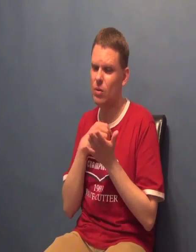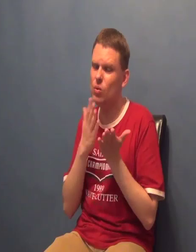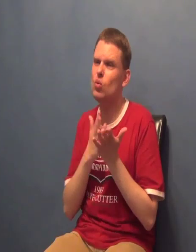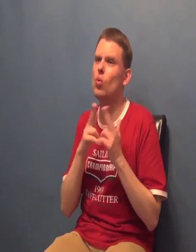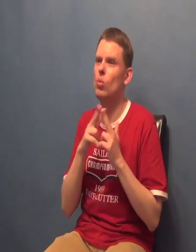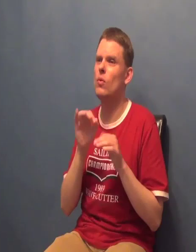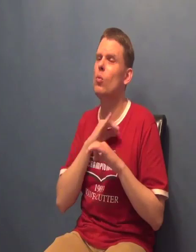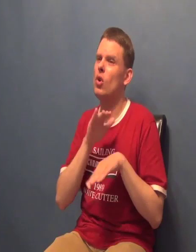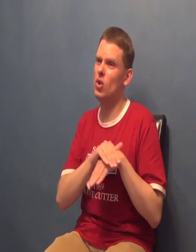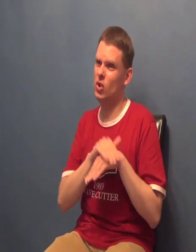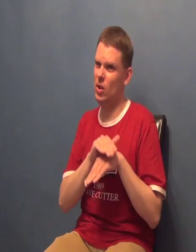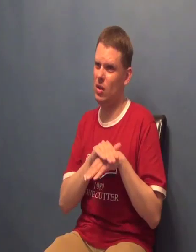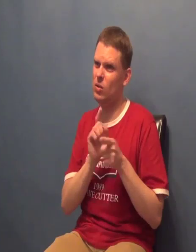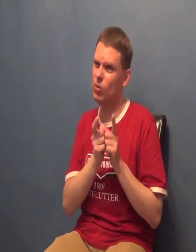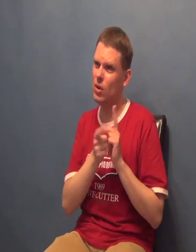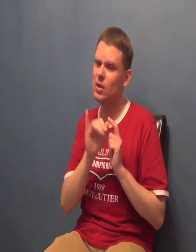Już umówiłem się z moją koleżanką na spotkanie.